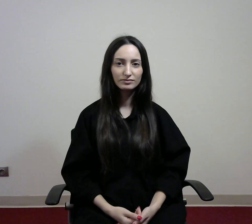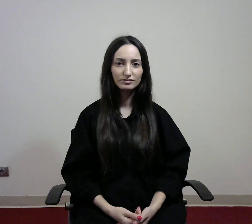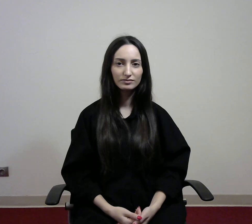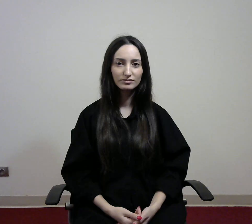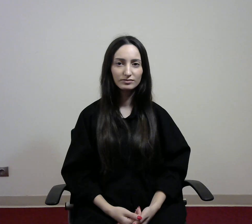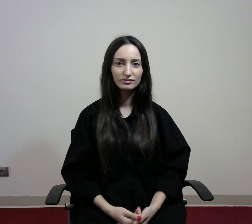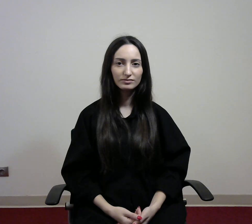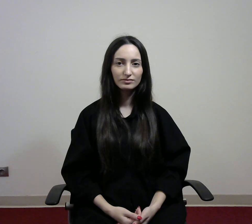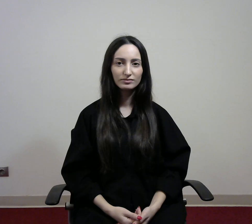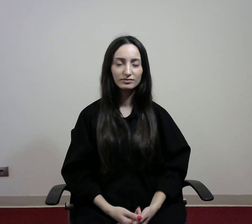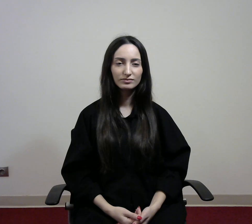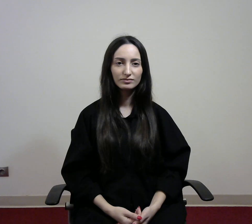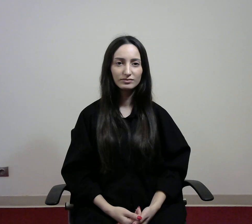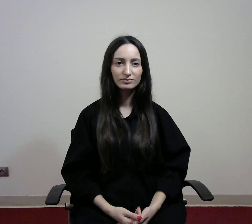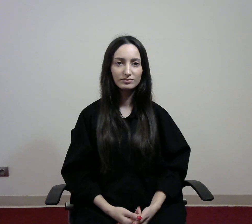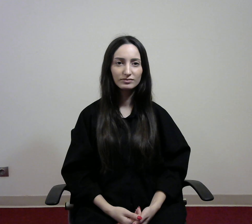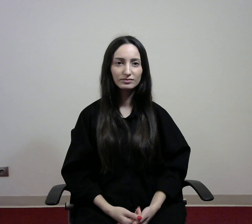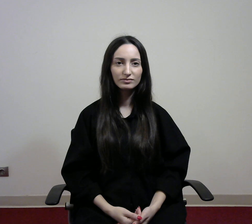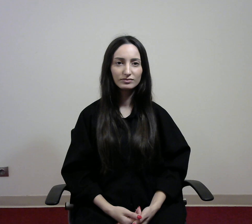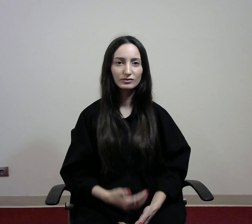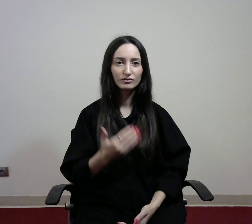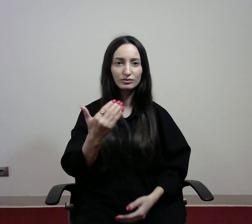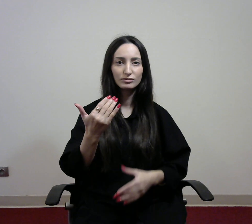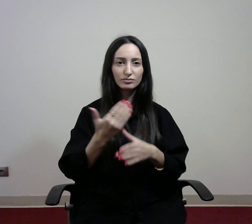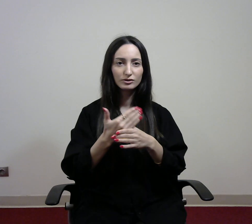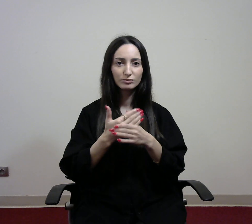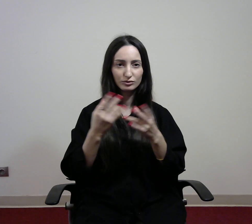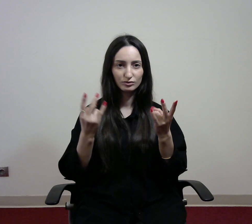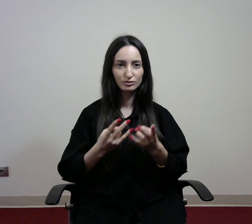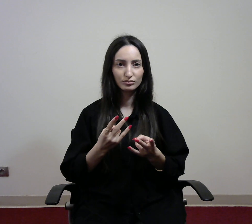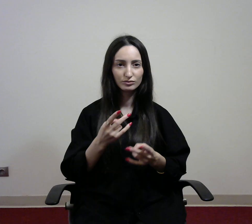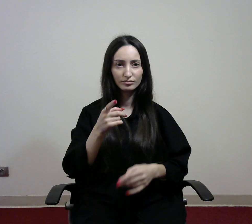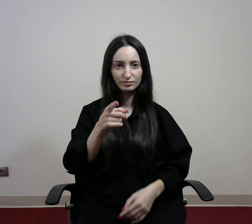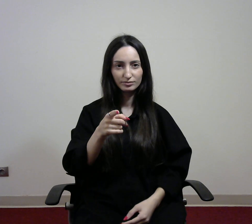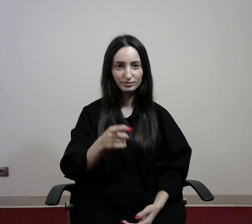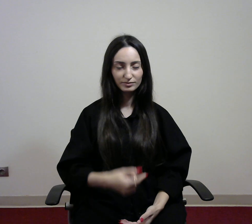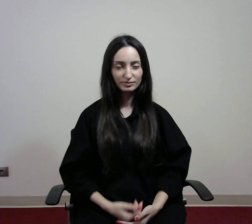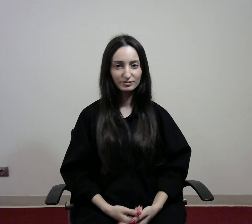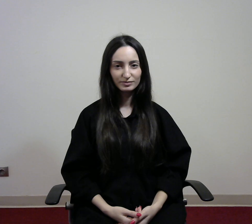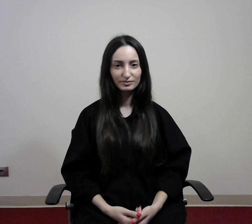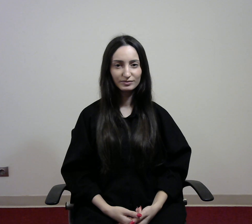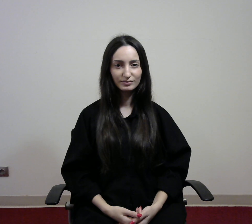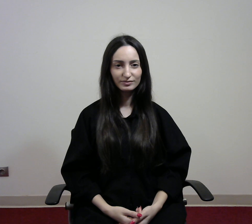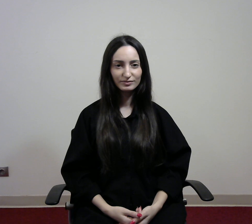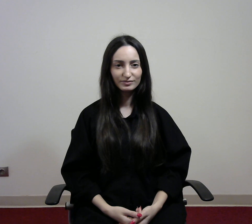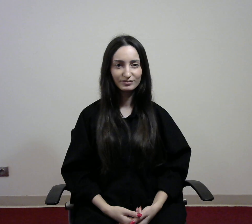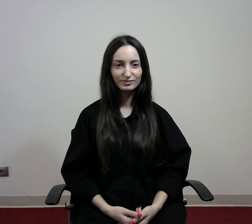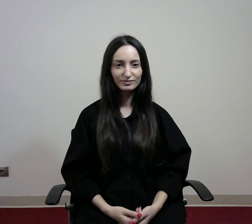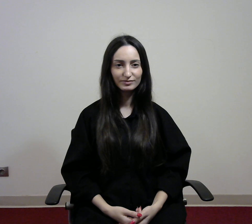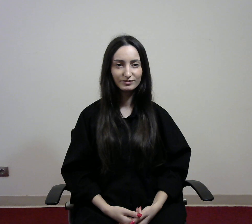Sizə kömək lazımdır mı?